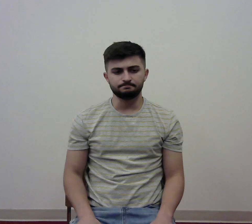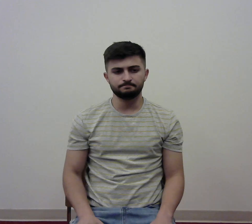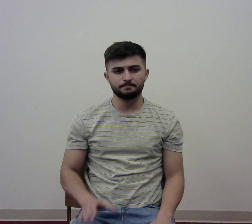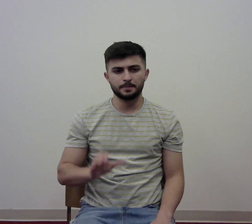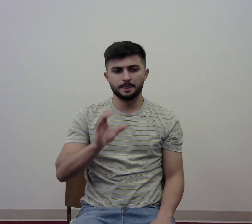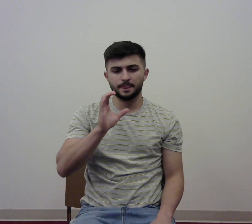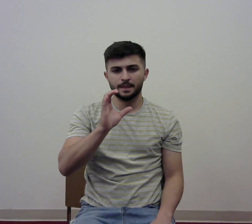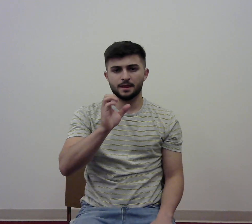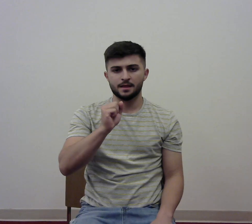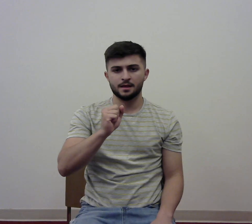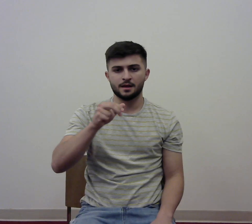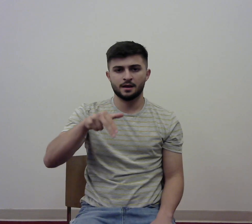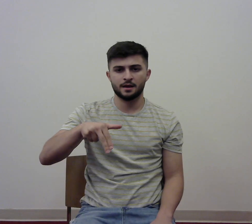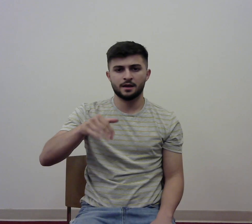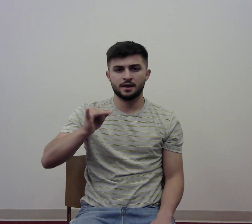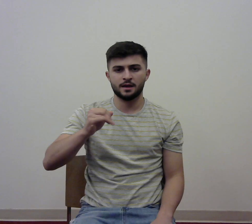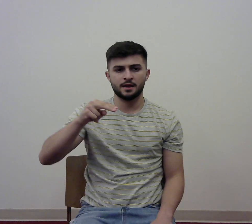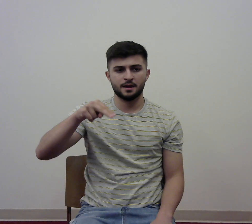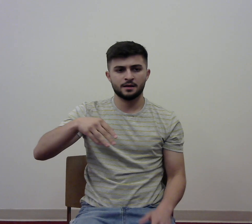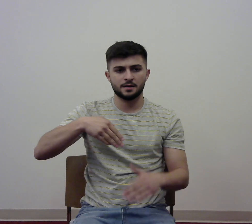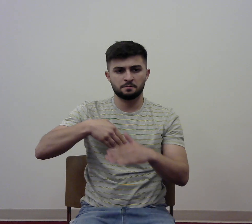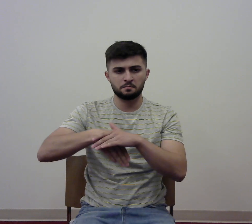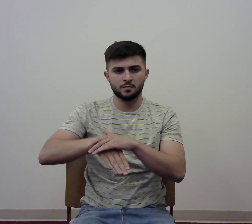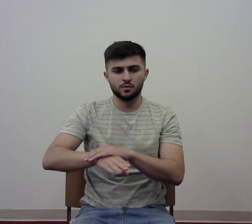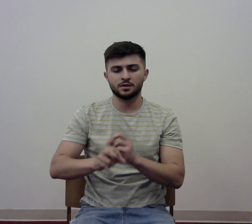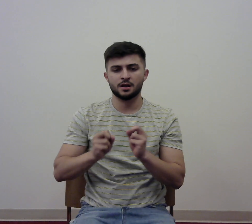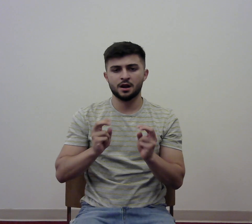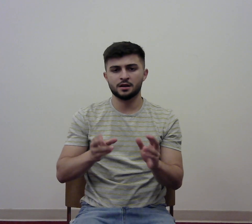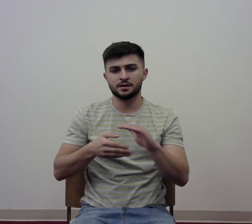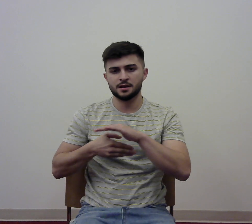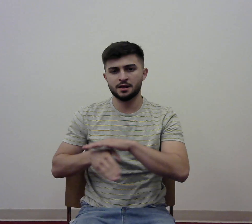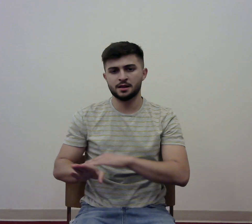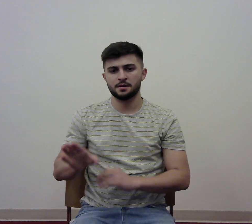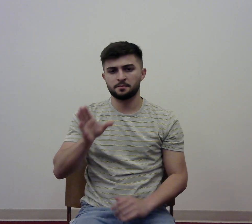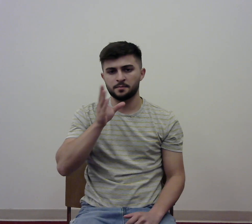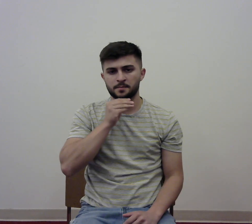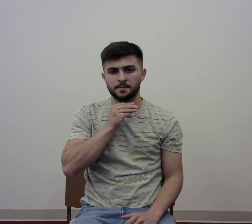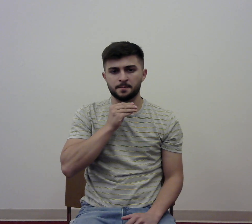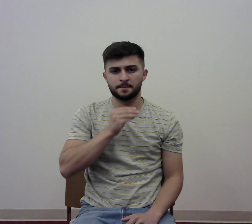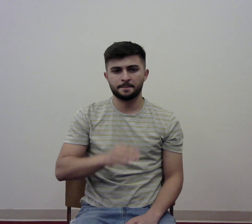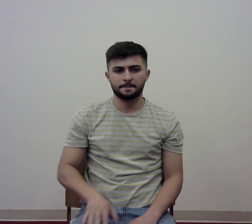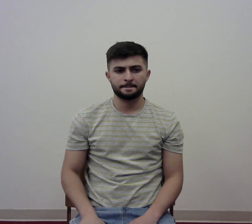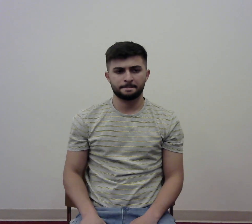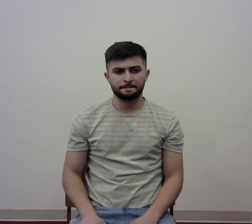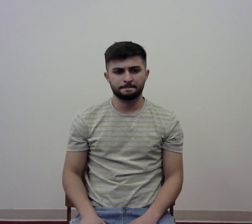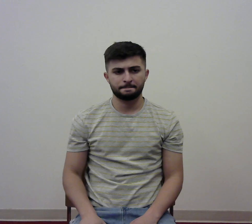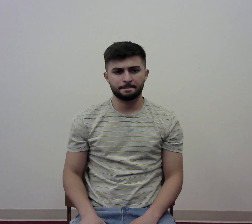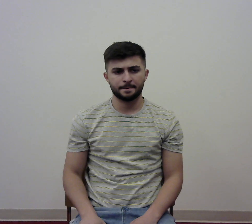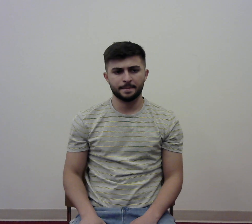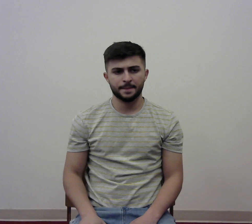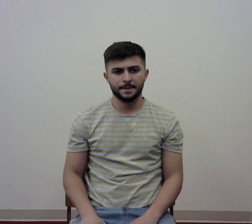Sahil metrosuna necə gedə bilərəm?